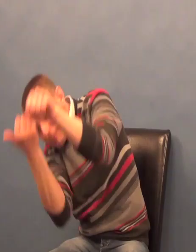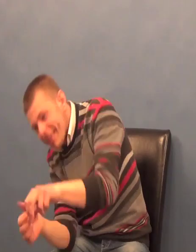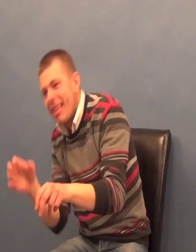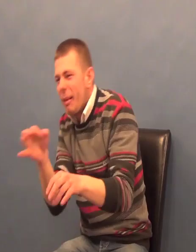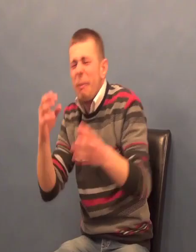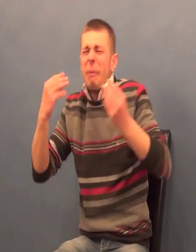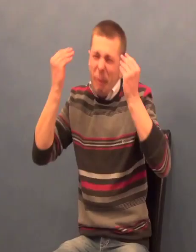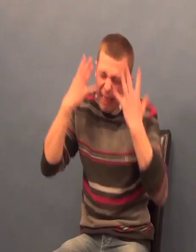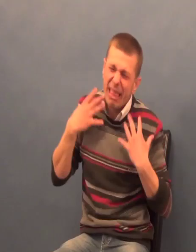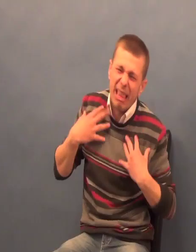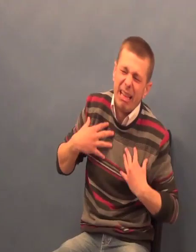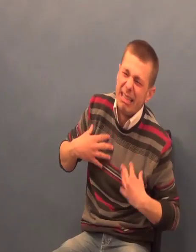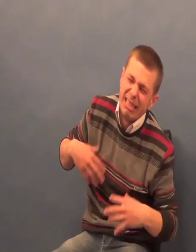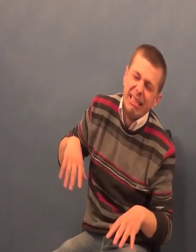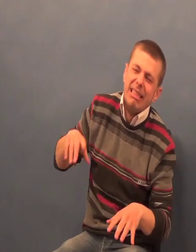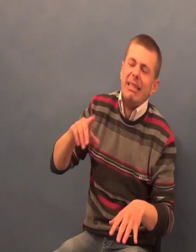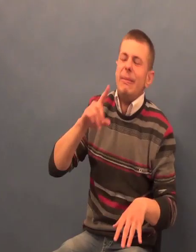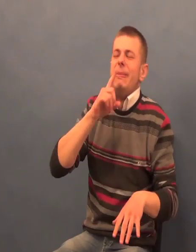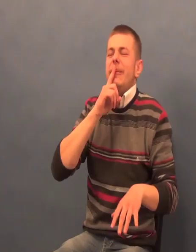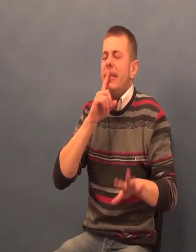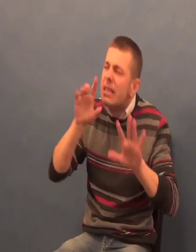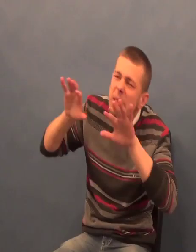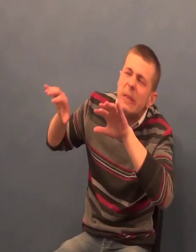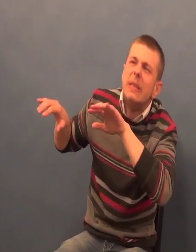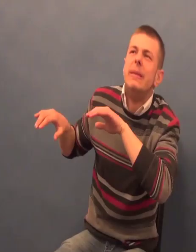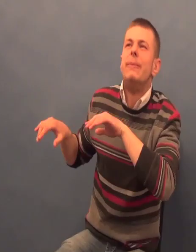Są mokrzy, wstają w milczeniu.